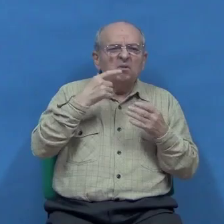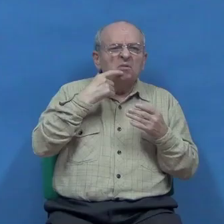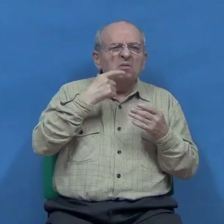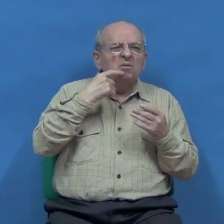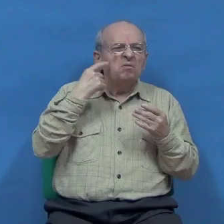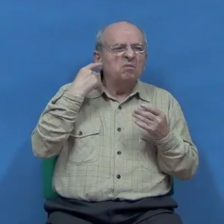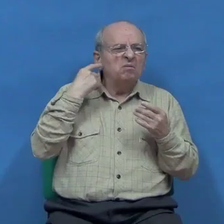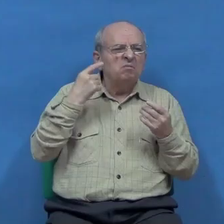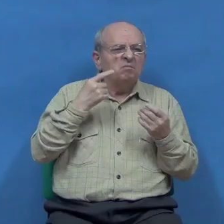Nie wiedzieli co słyszą.